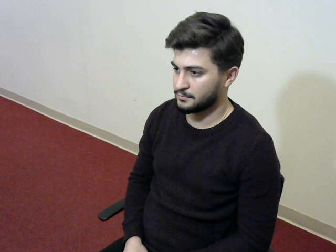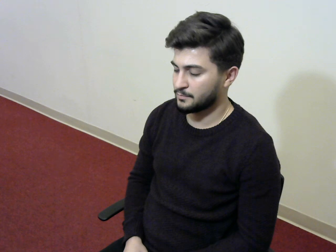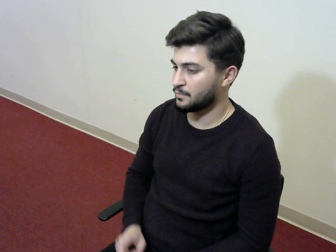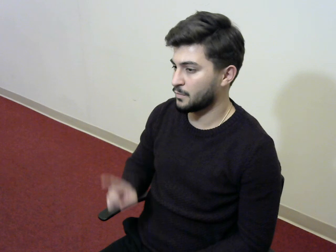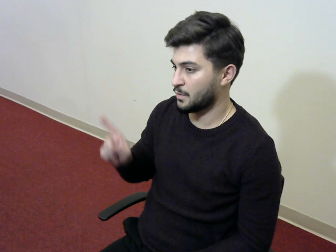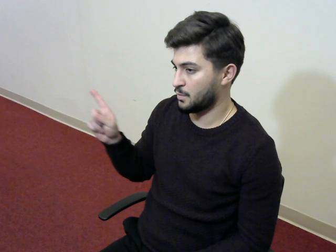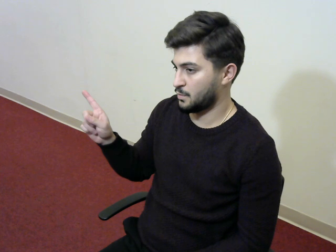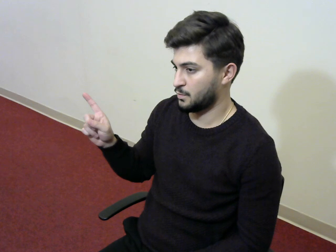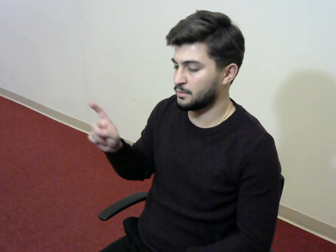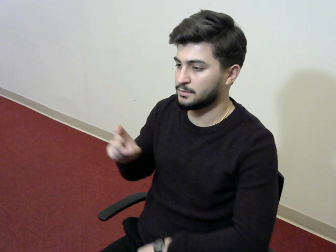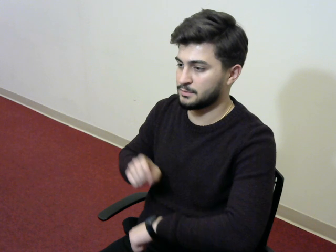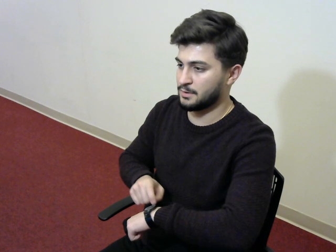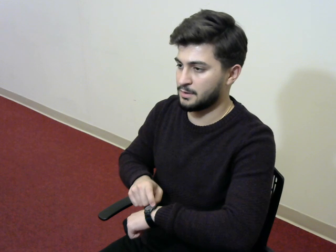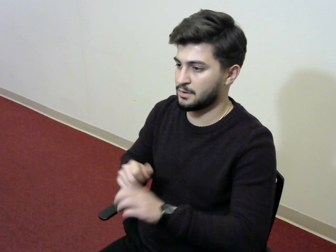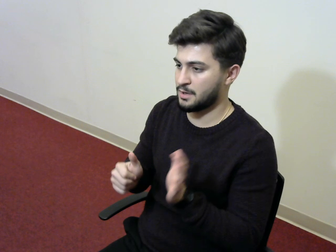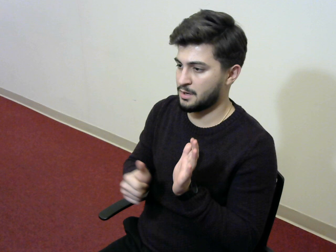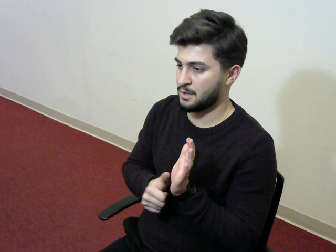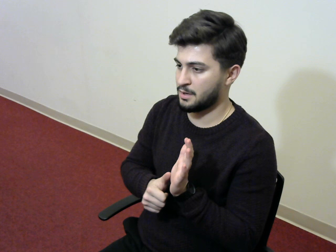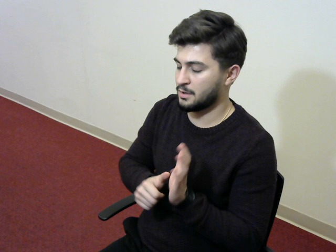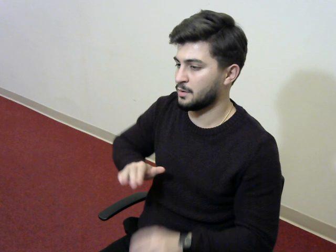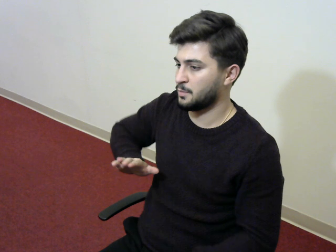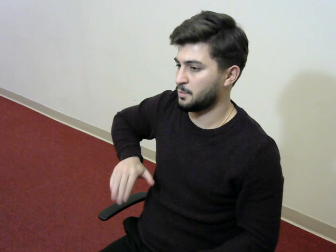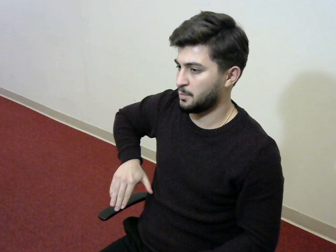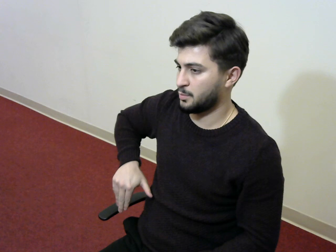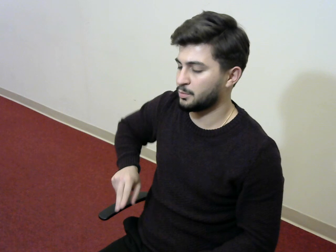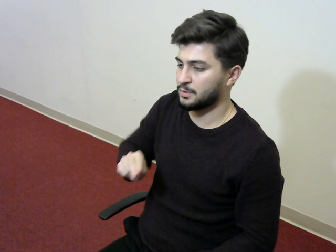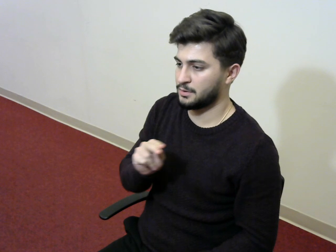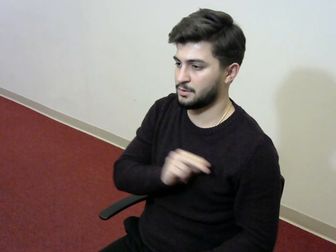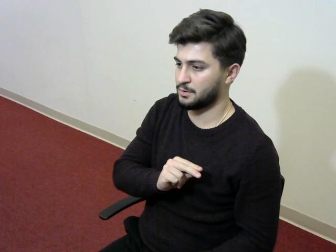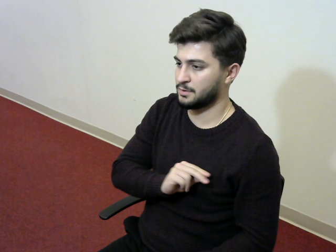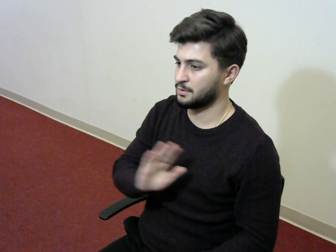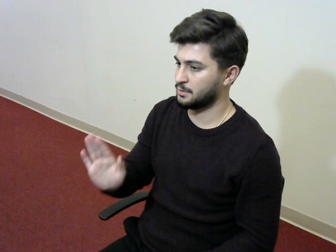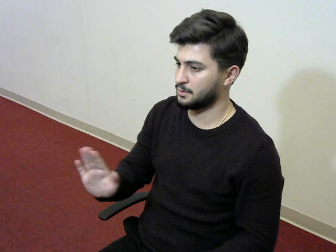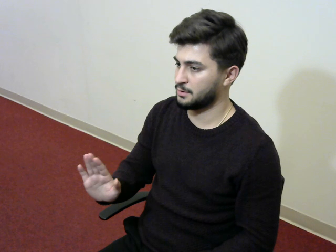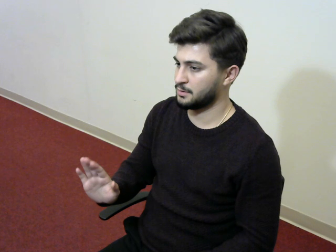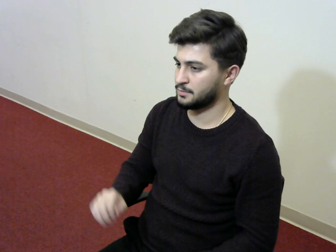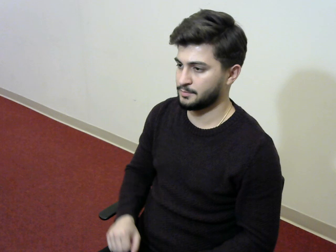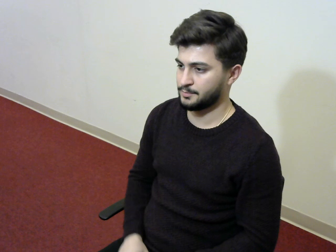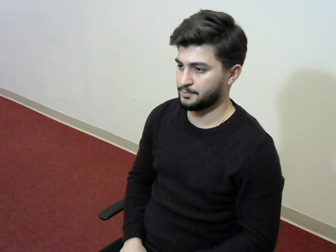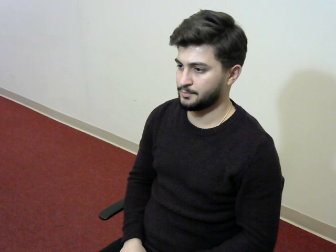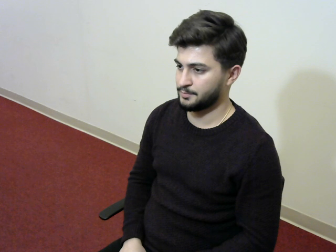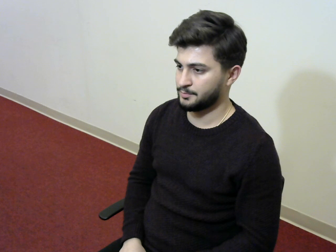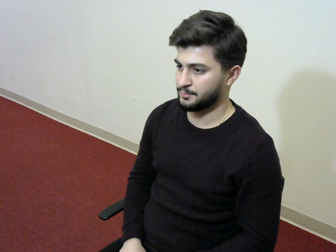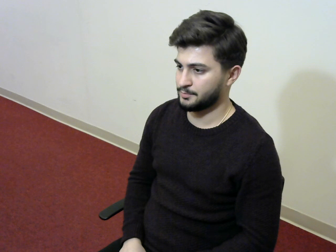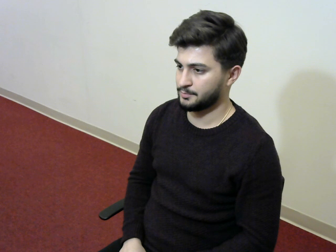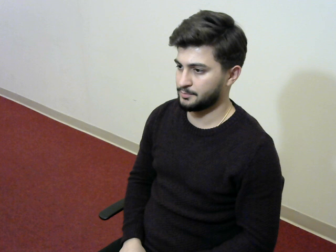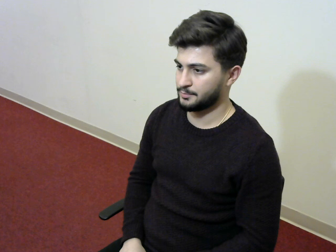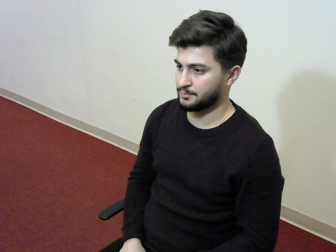O saat 6-dan sonra işləmir